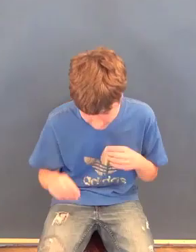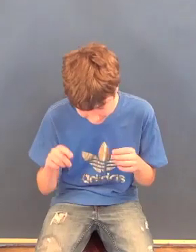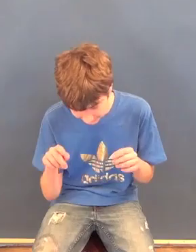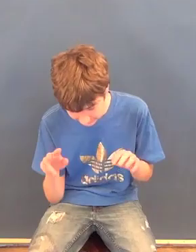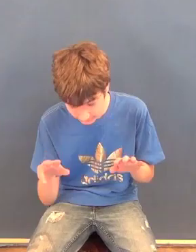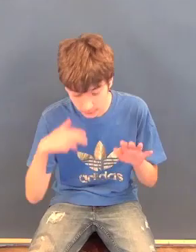Od ósmej...